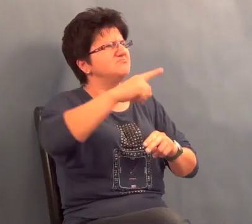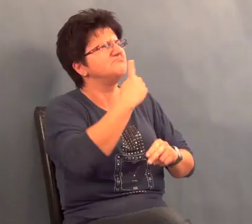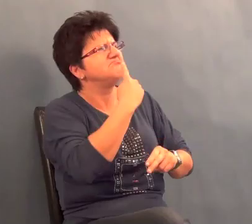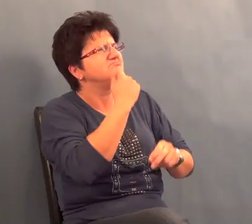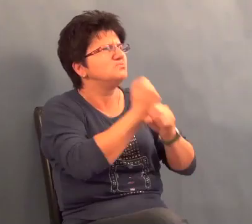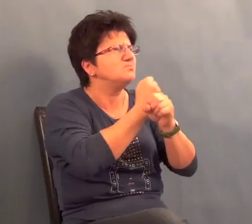"Co to jest? Co on robi?"